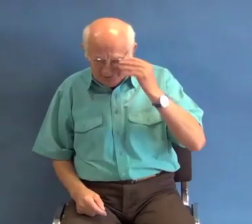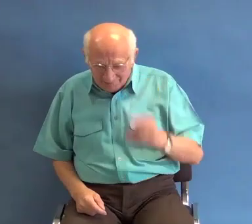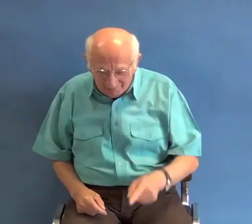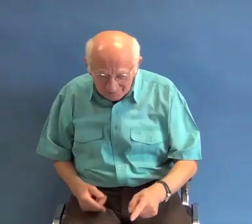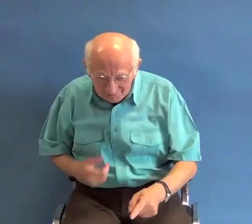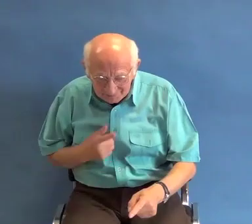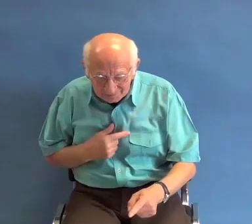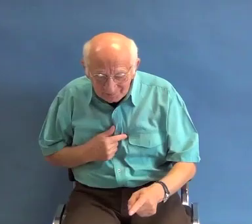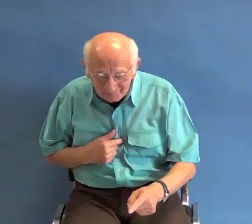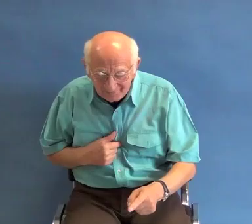Aha.